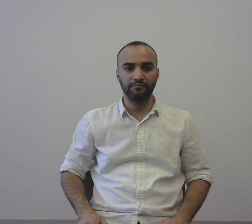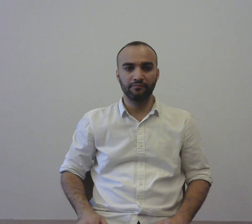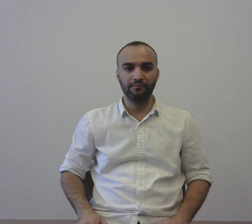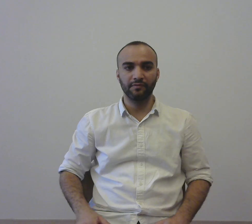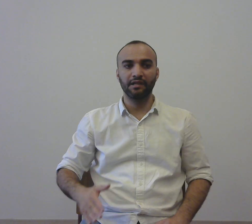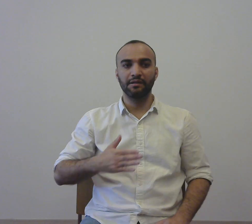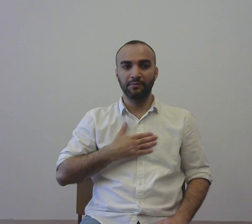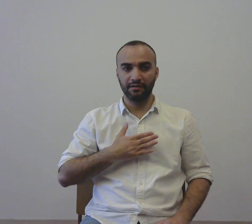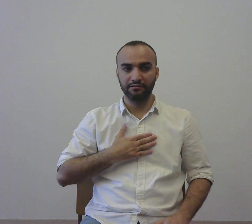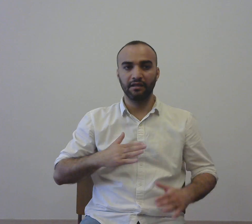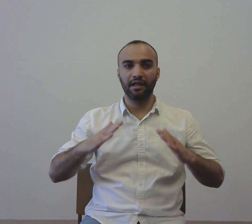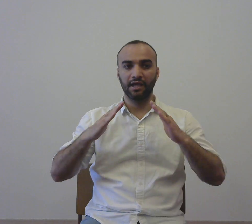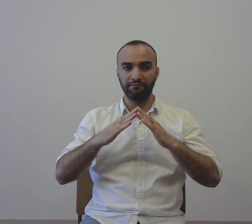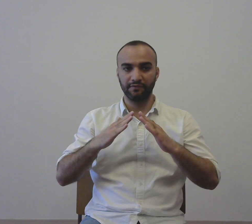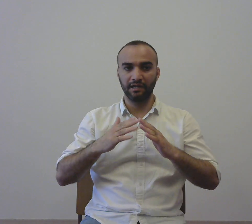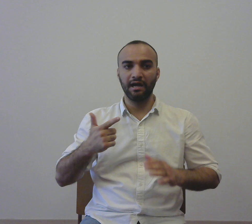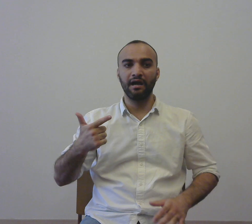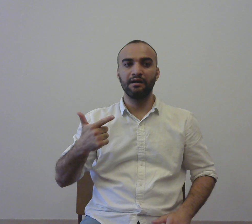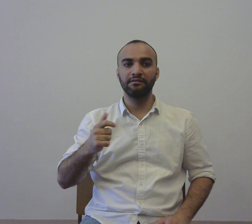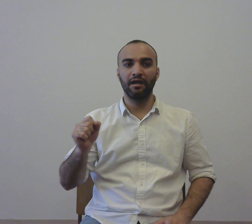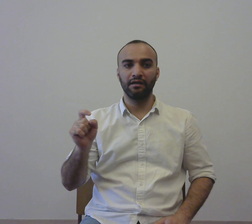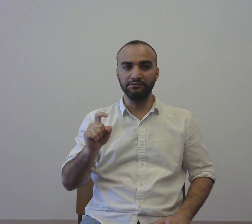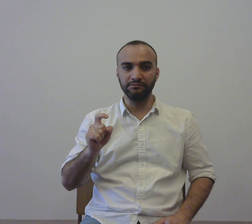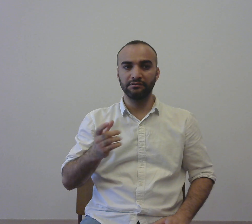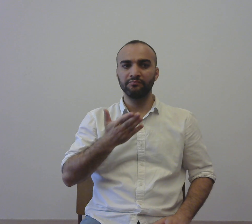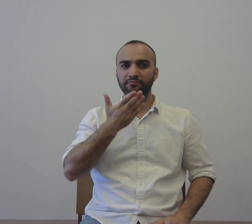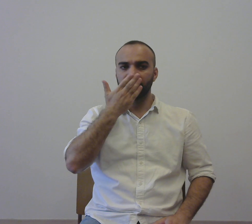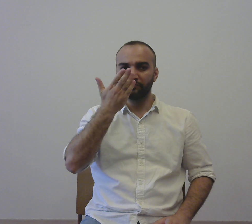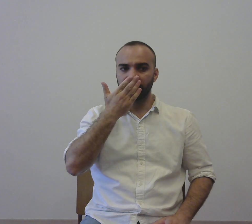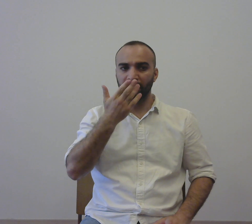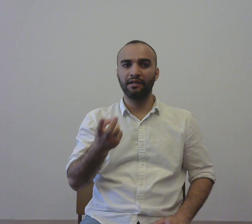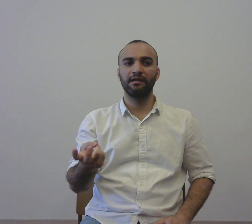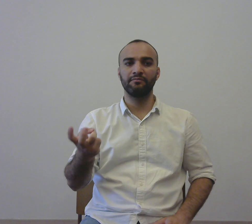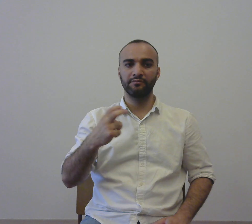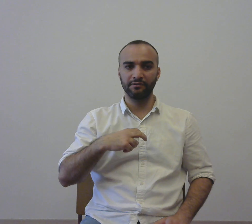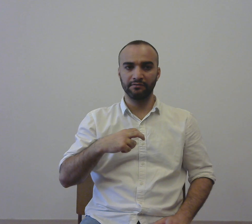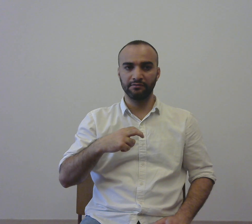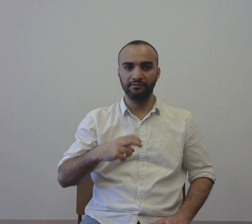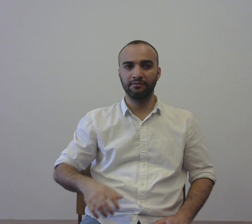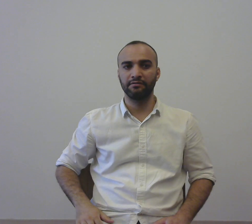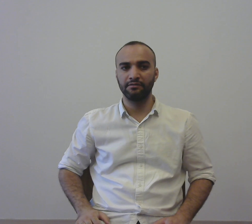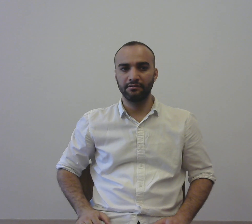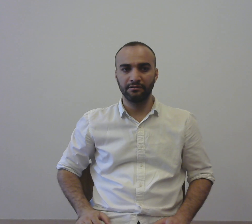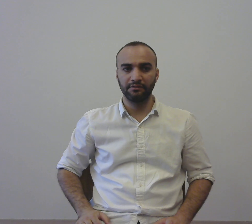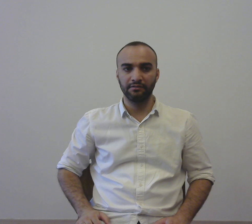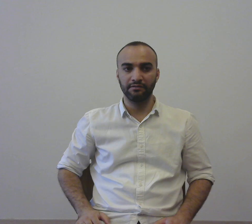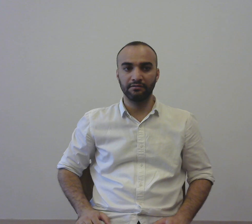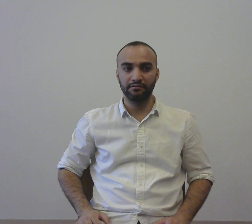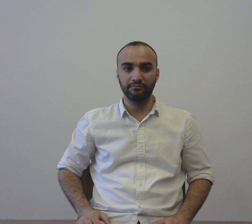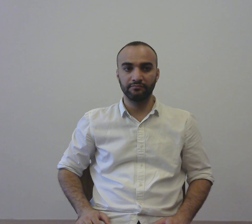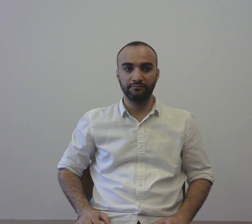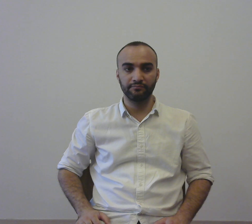Bizim evdən qaz iyi gəlir